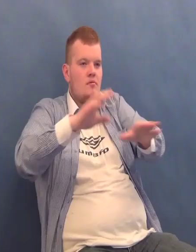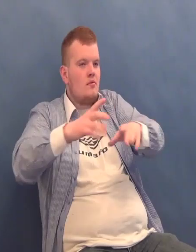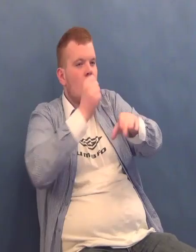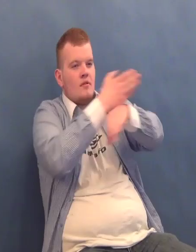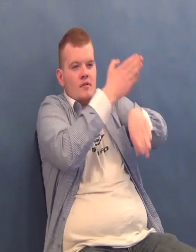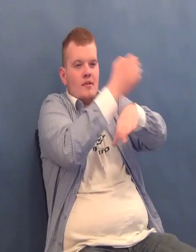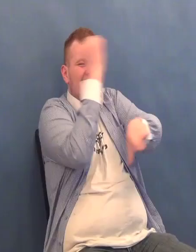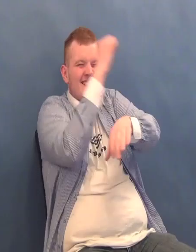Wpadają do pomieszczeń, pukają.